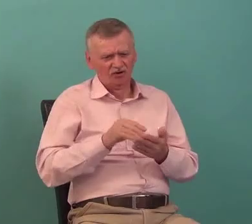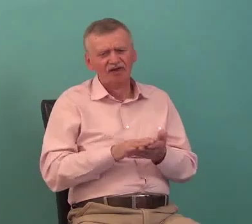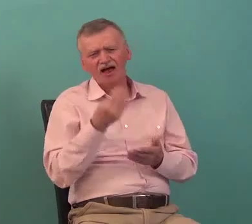Warto.